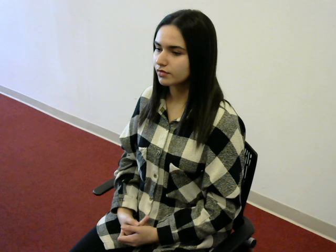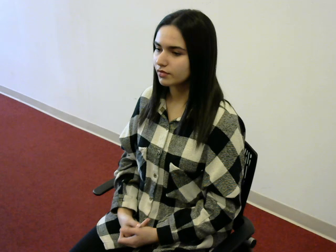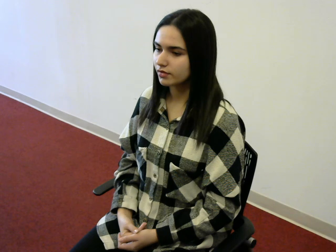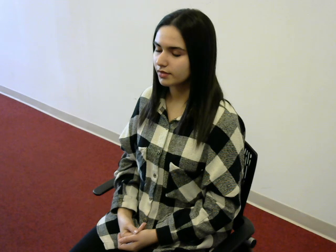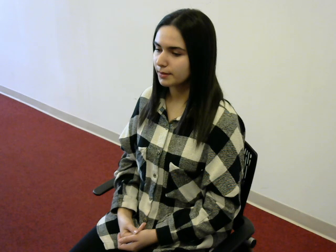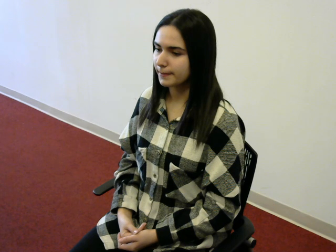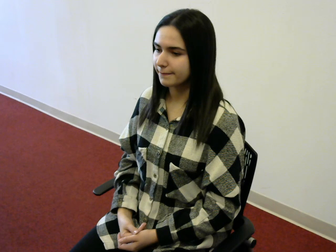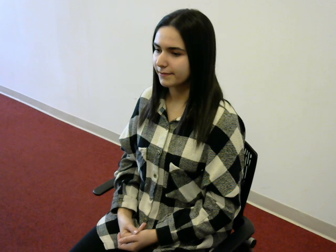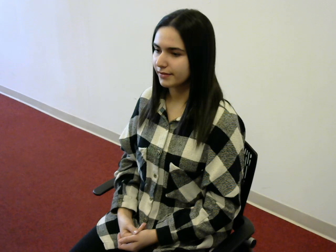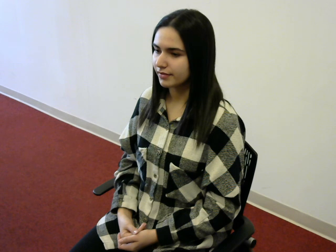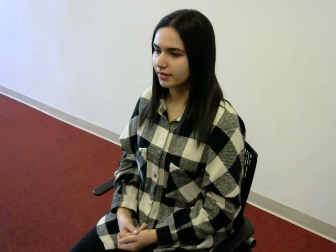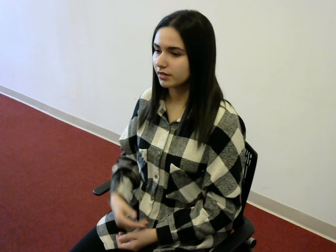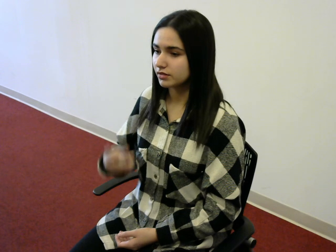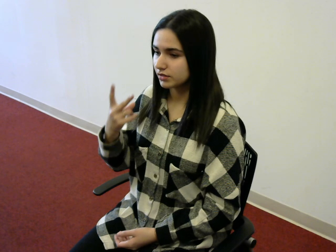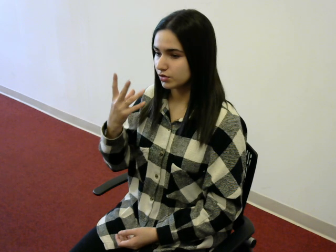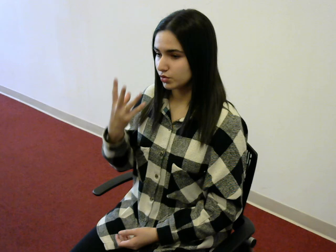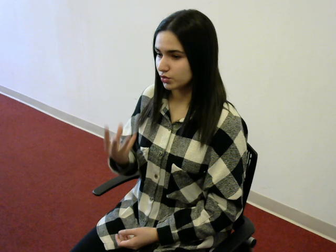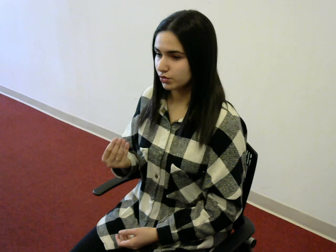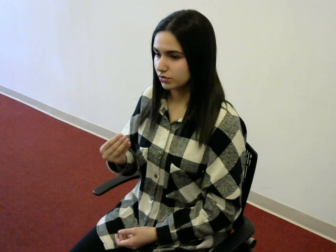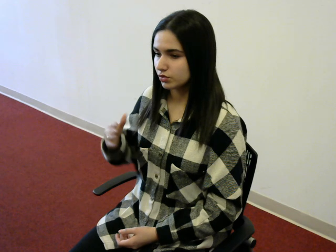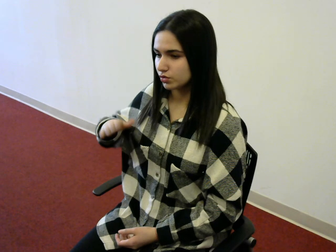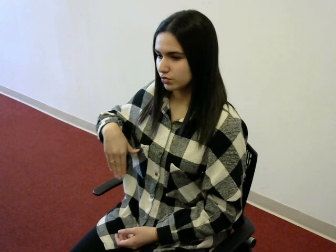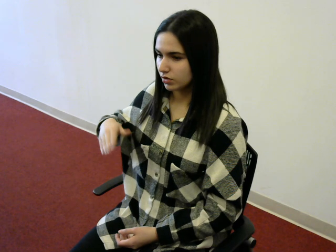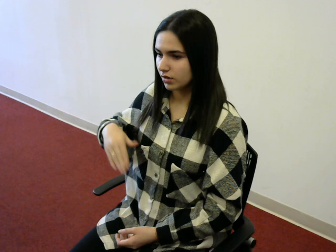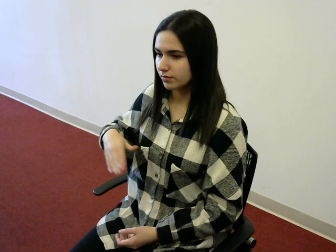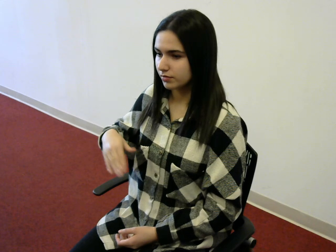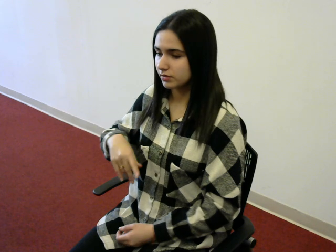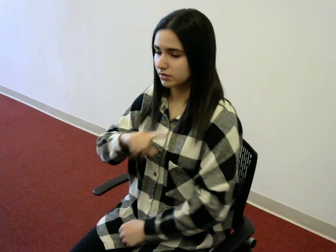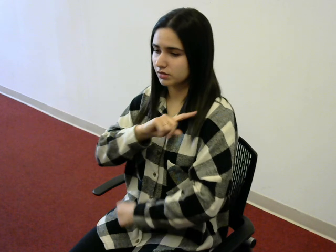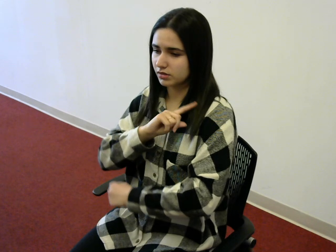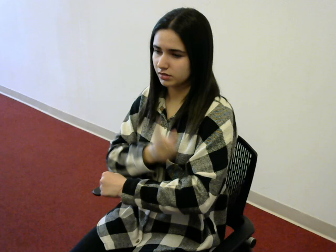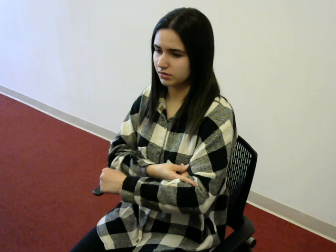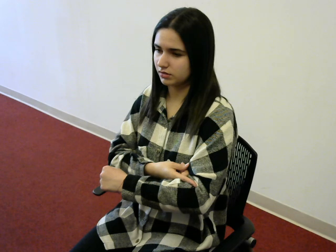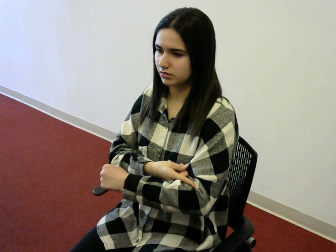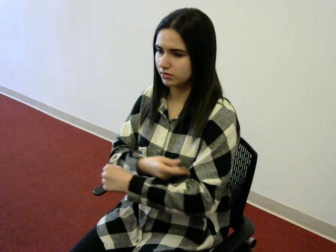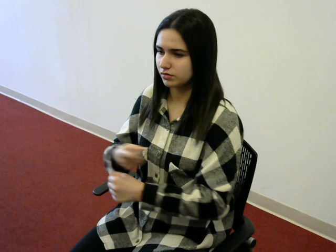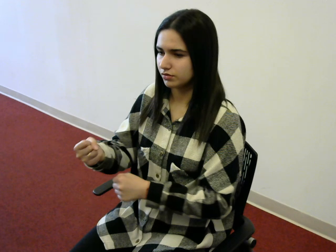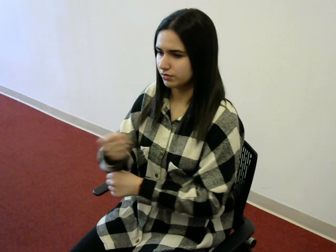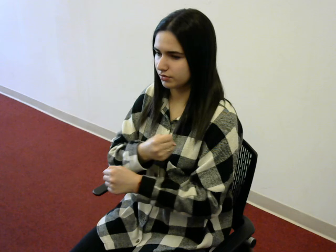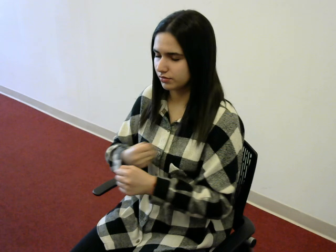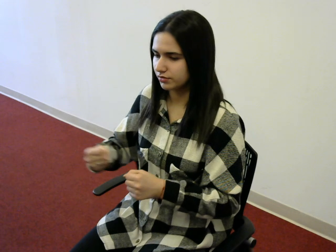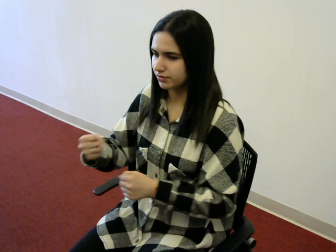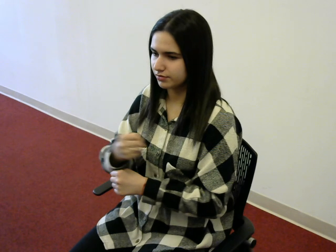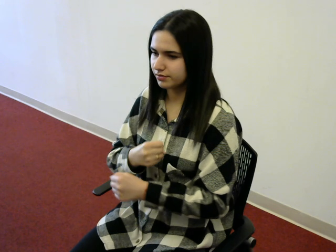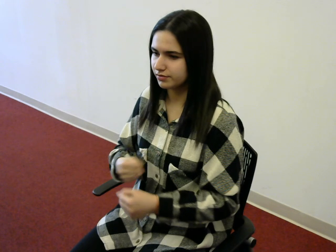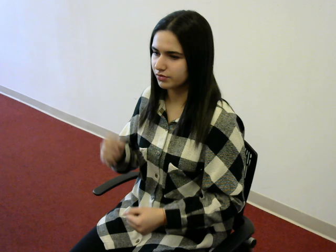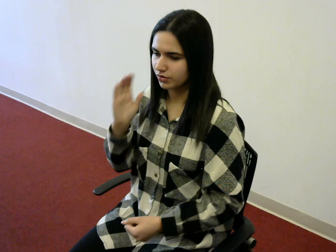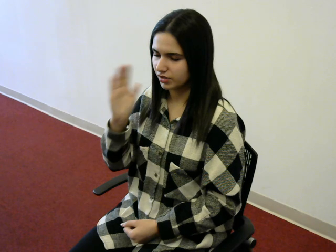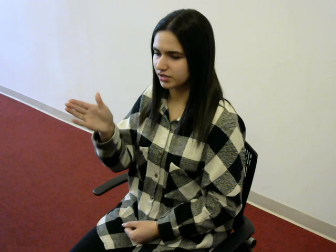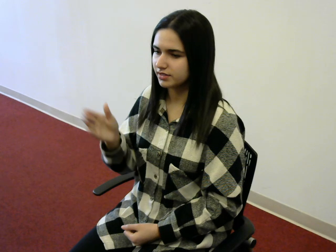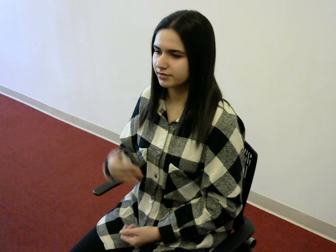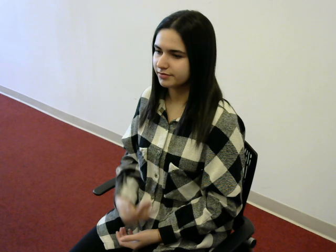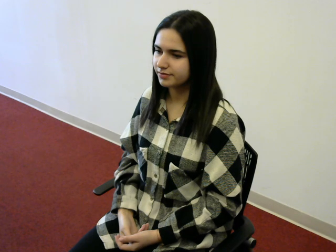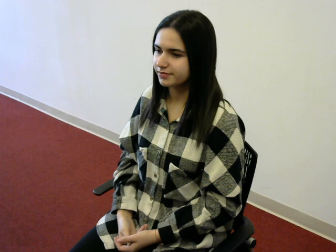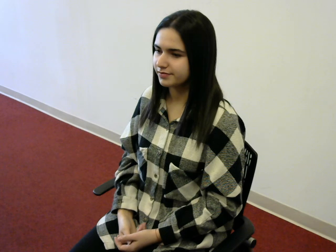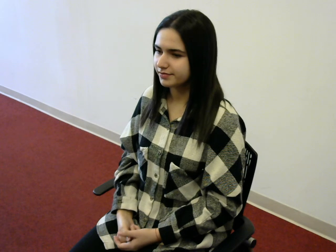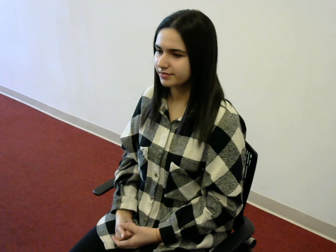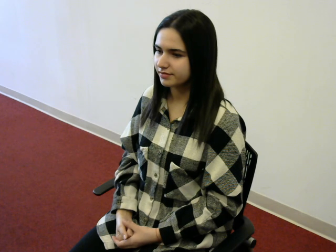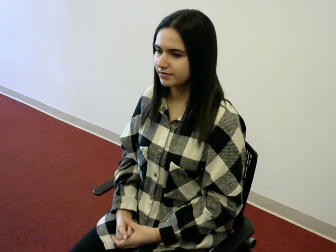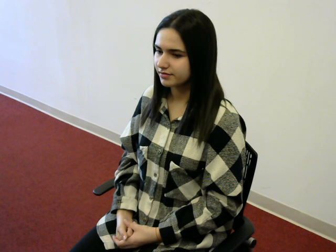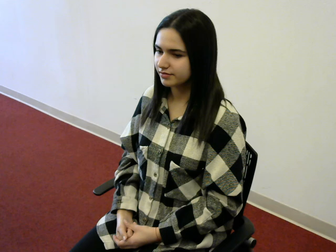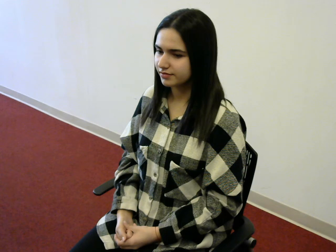İki gün sonra güclü külək olacaq